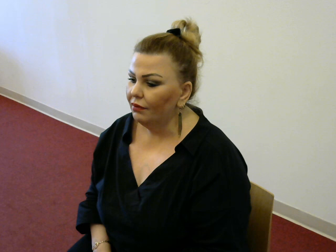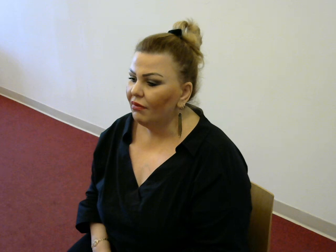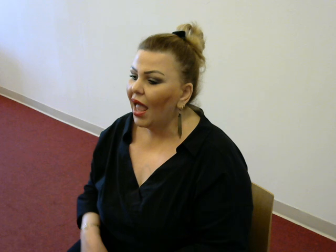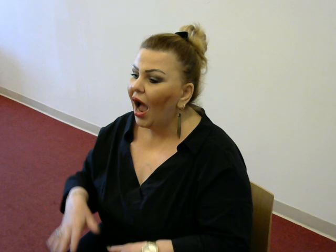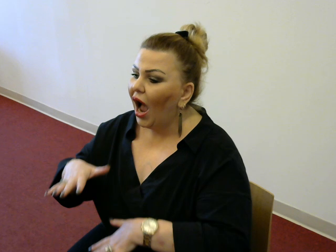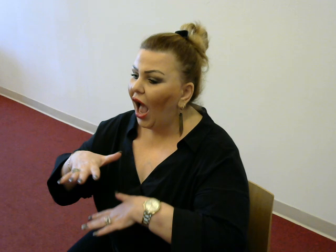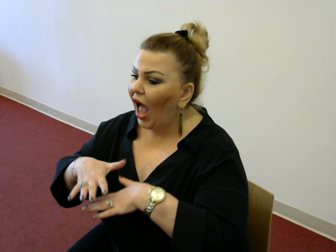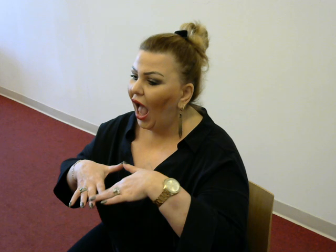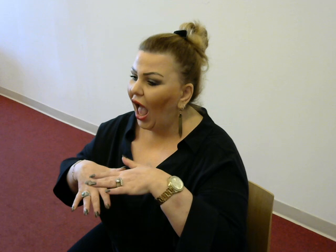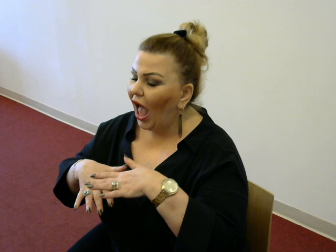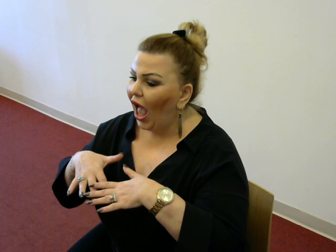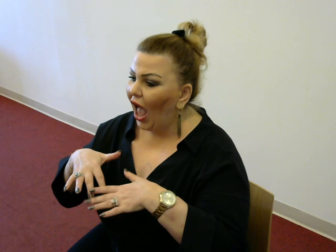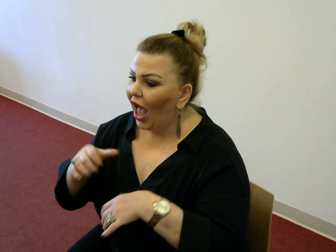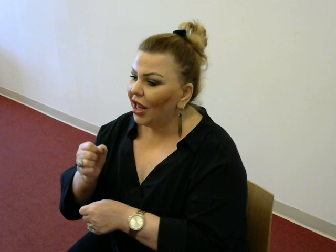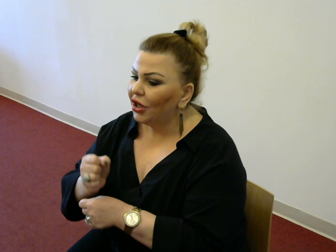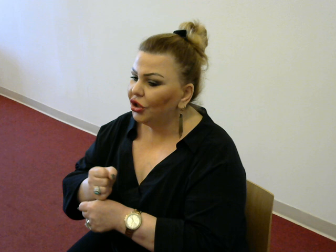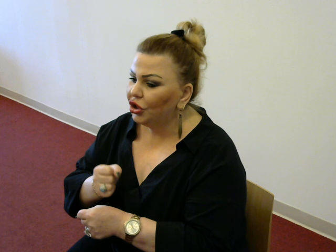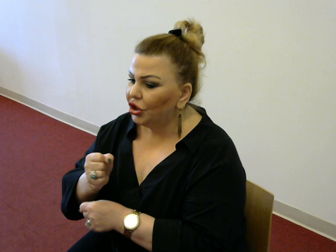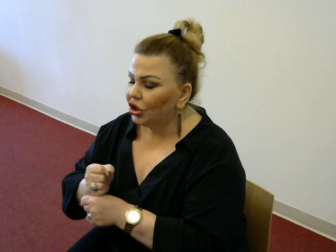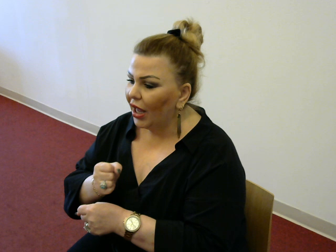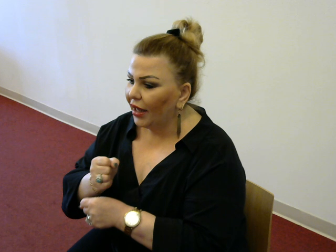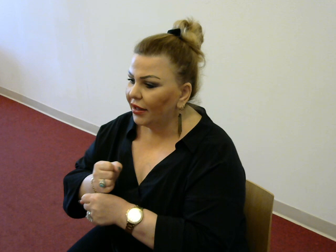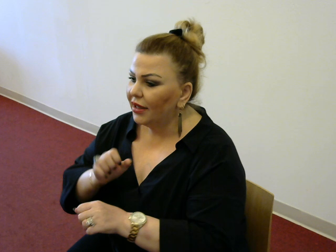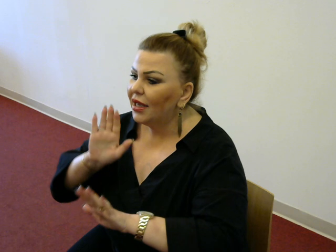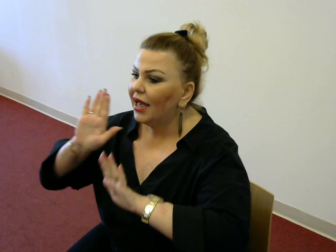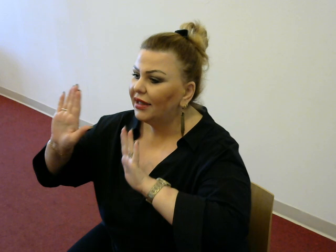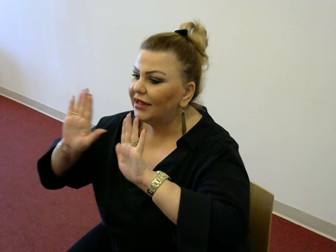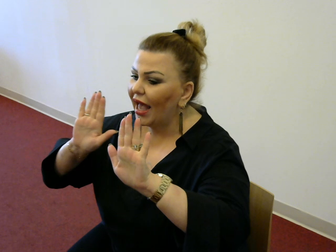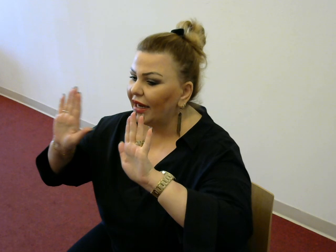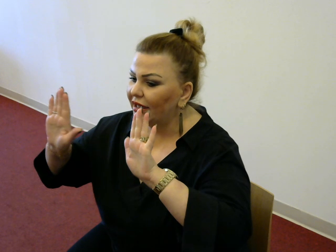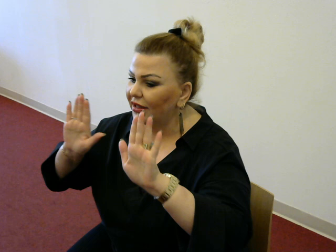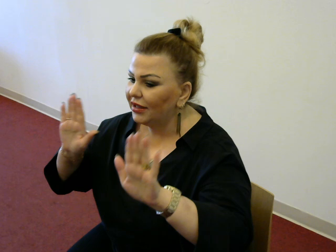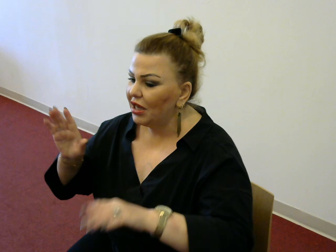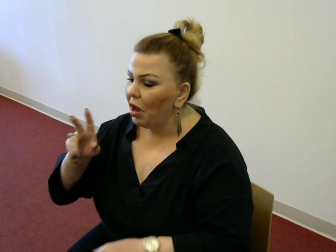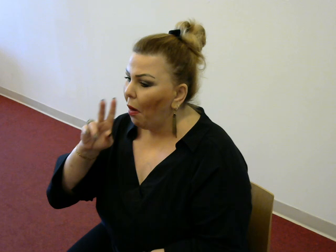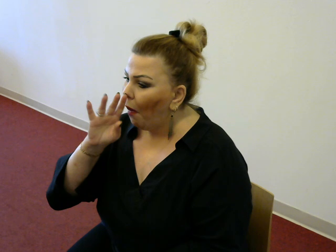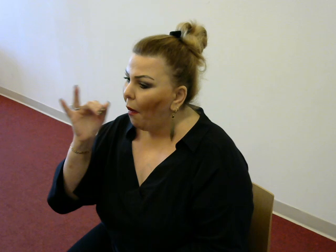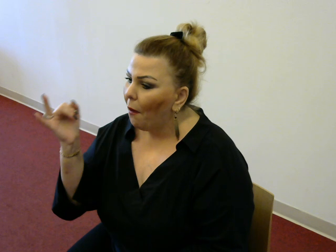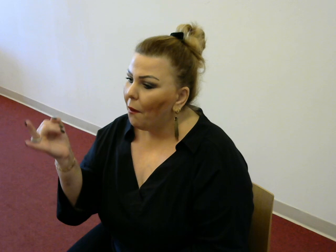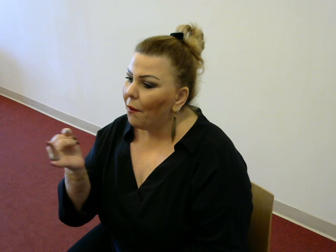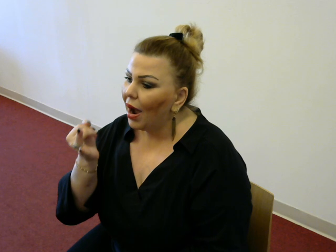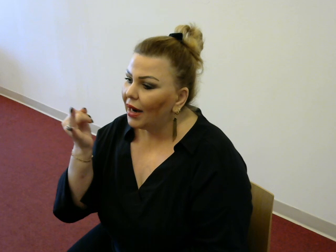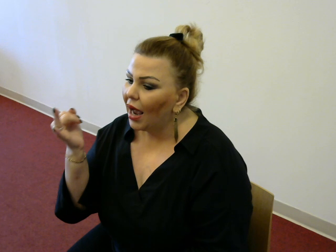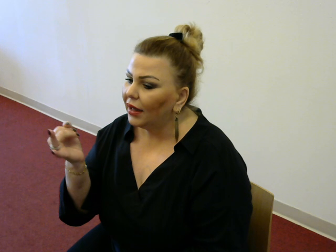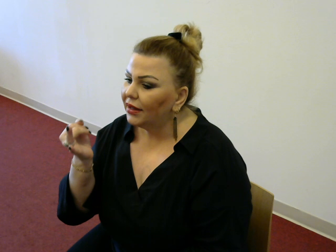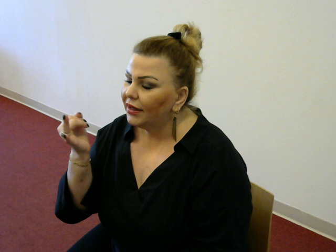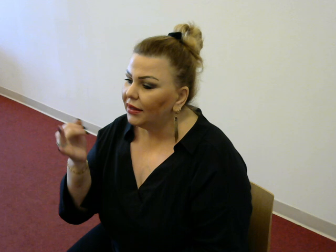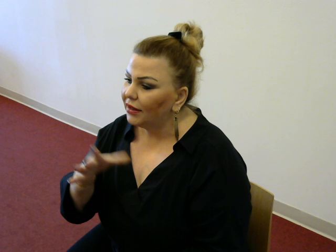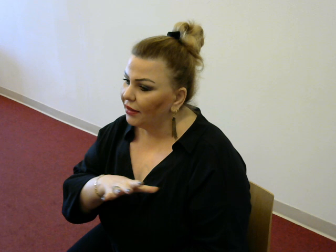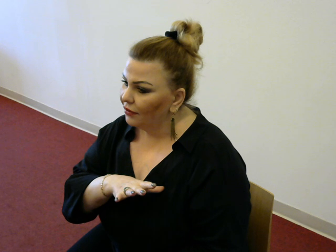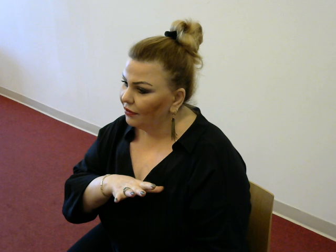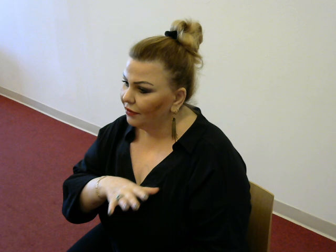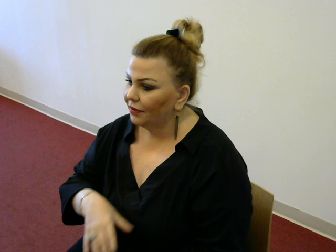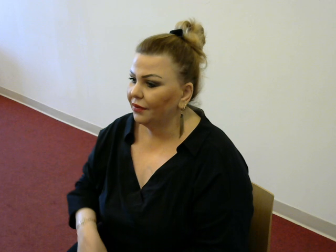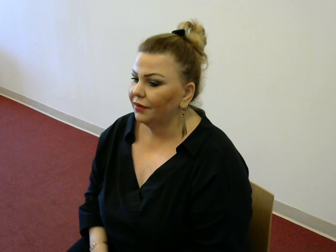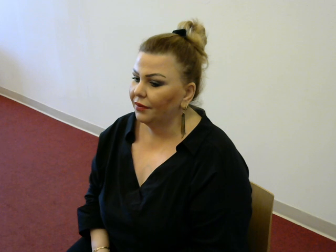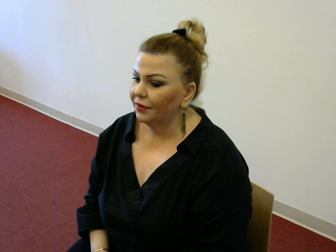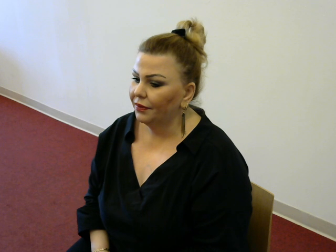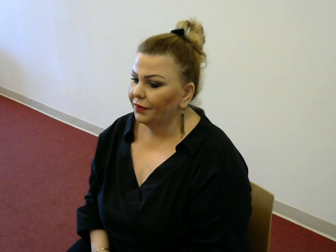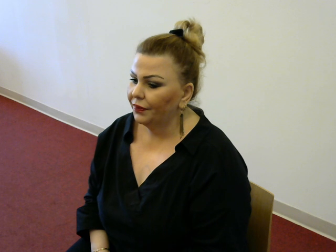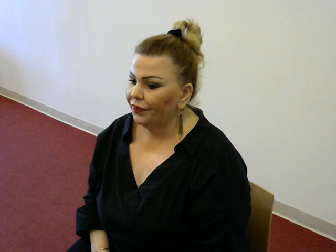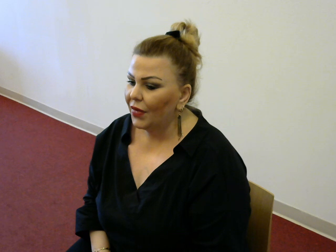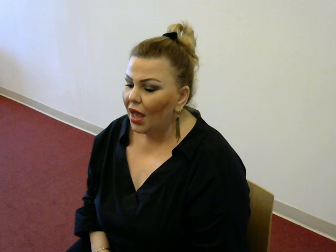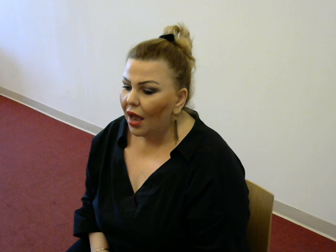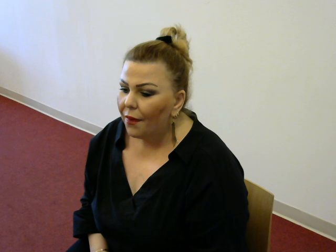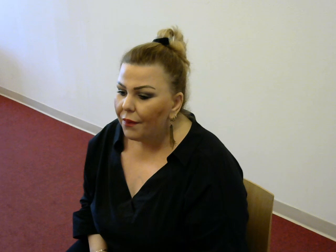Əl işləri sərgisi maraqlı idi